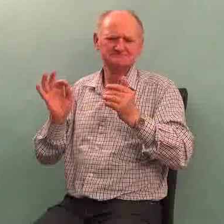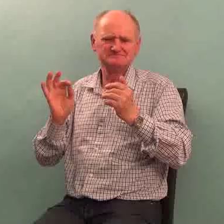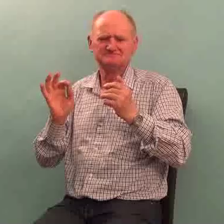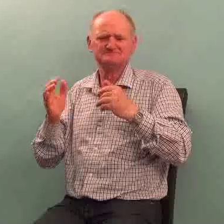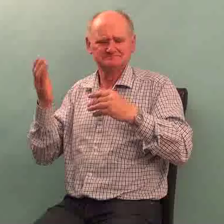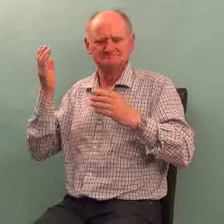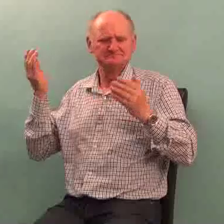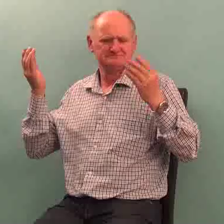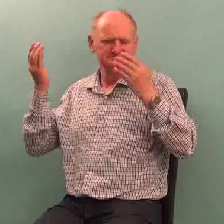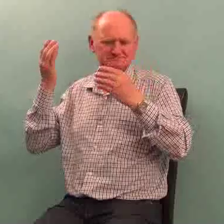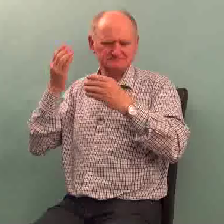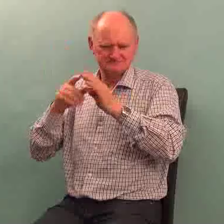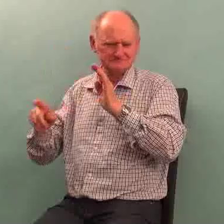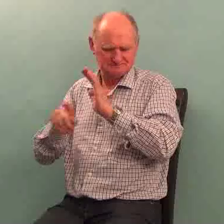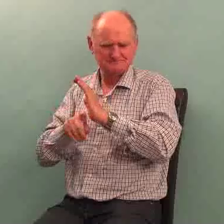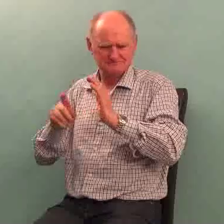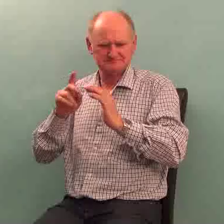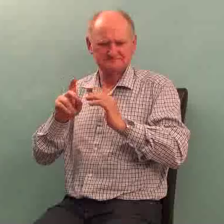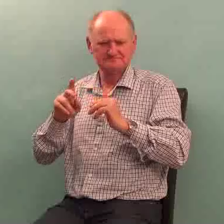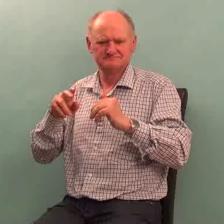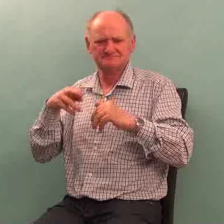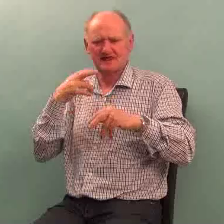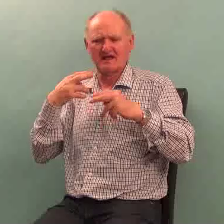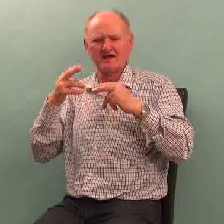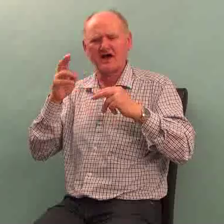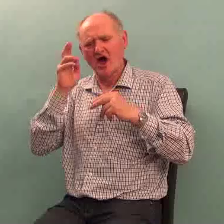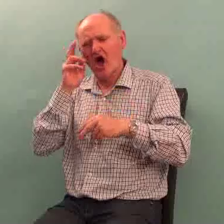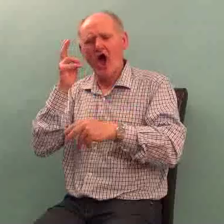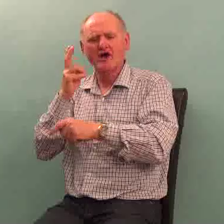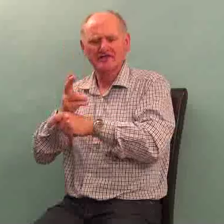Wieczorem idą do restauracji w hotelu.